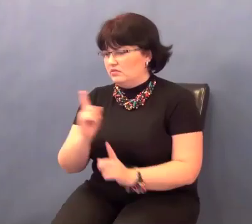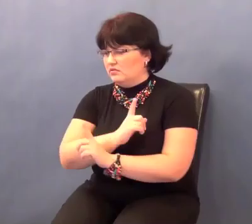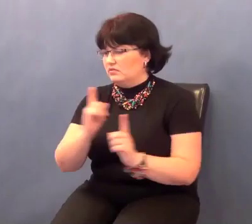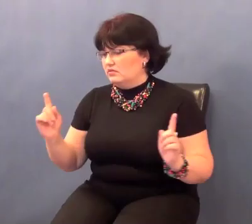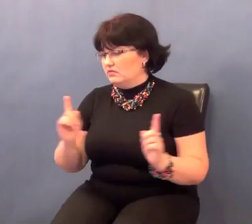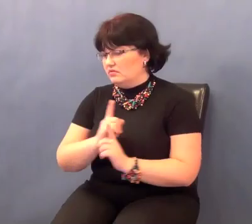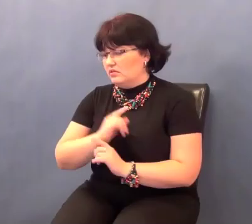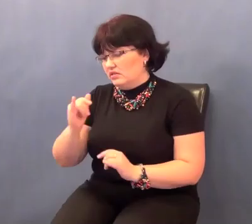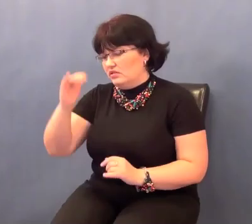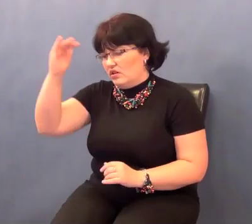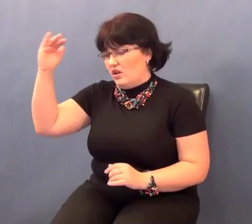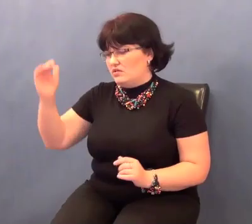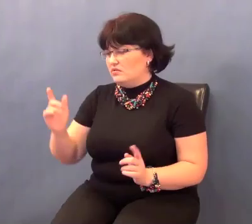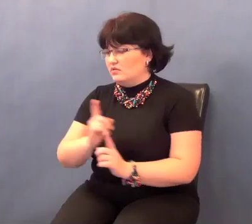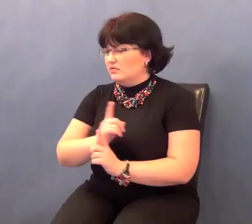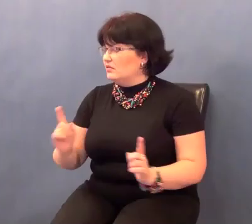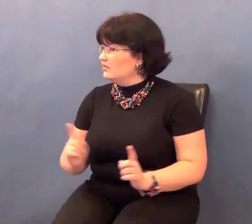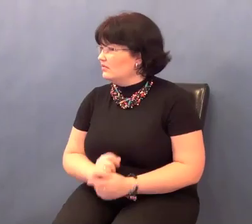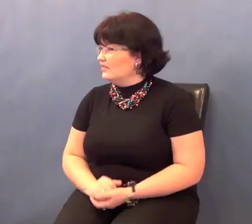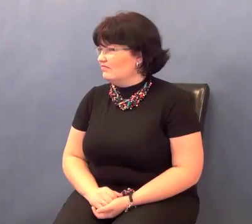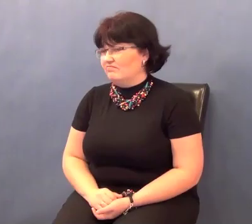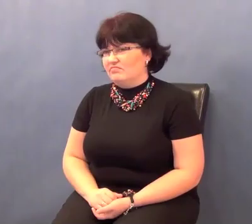Ponieważ przechodzą przez ulicę dzieci i dorośli.